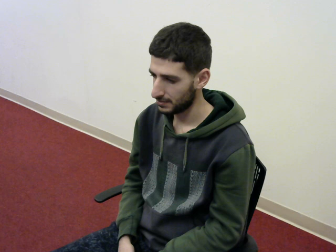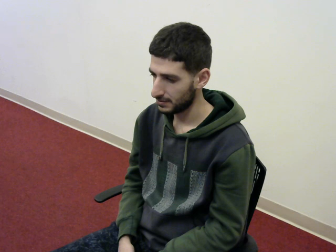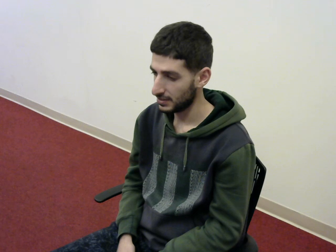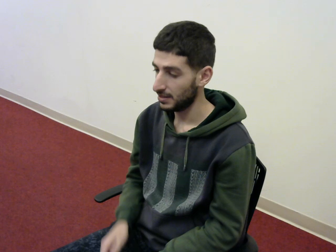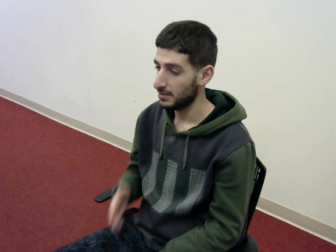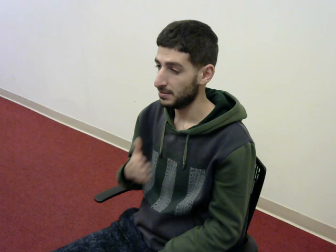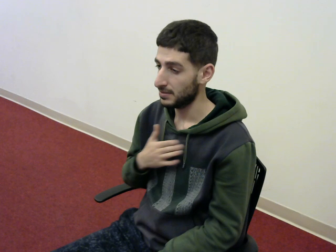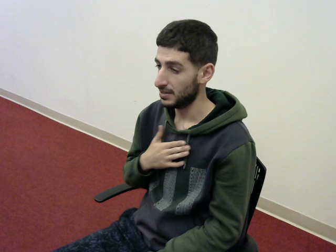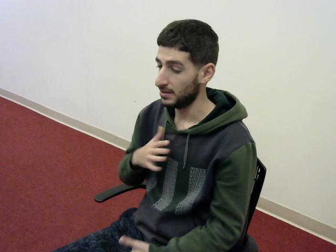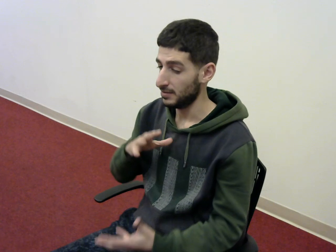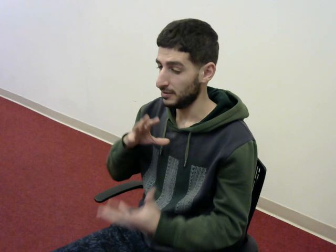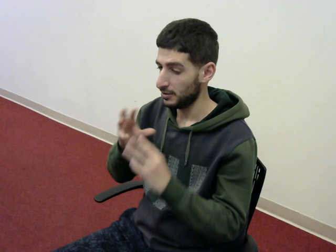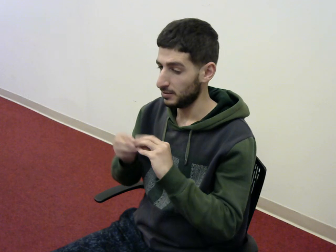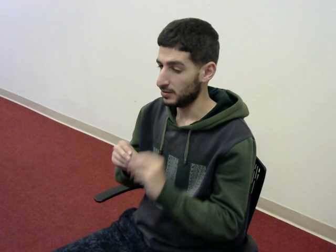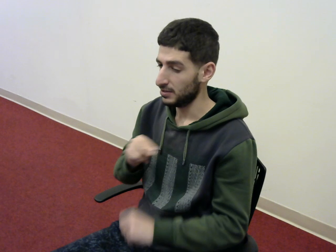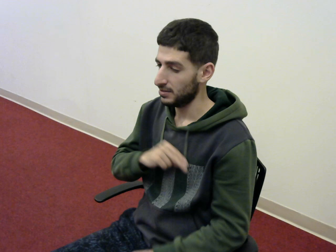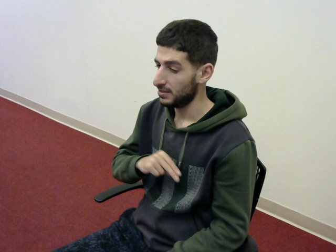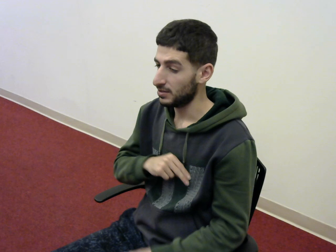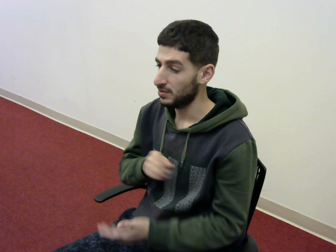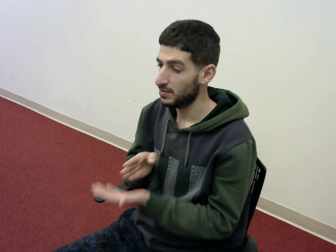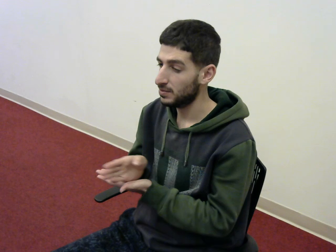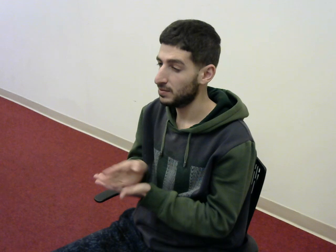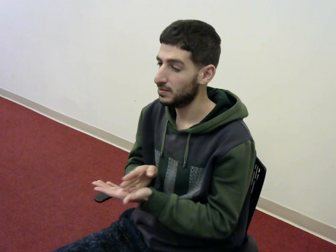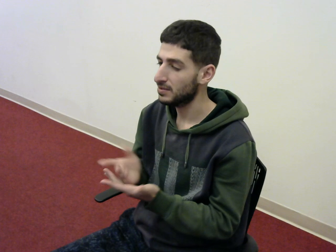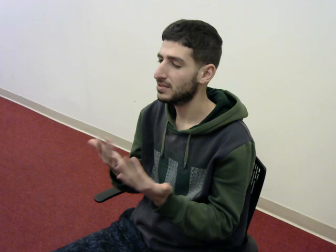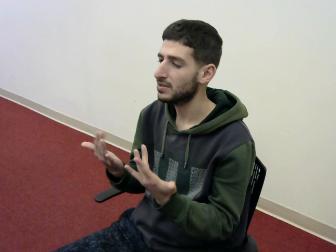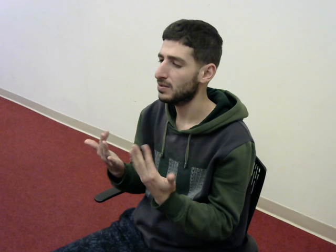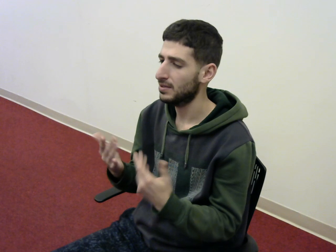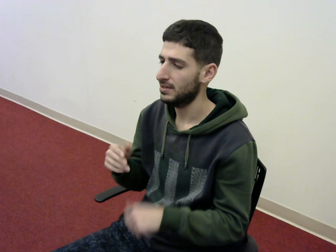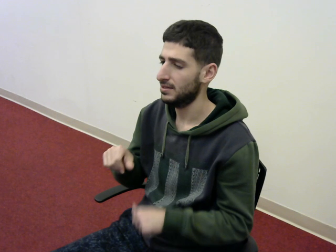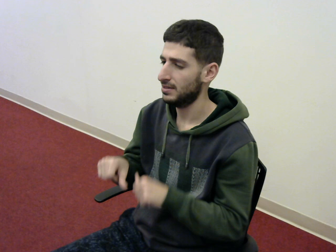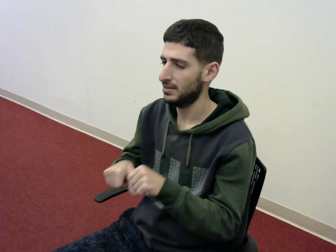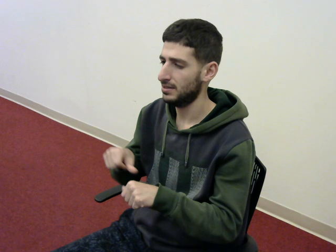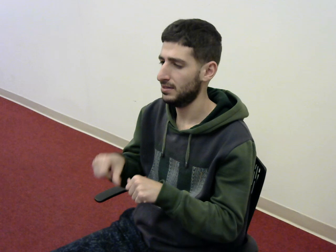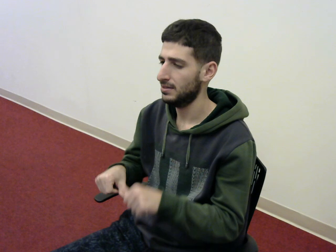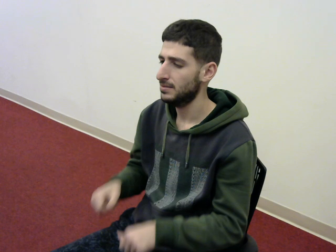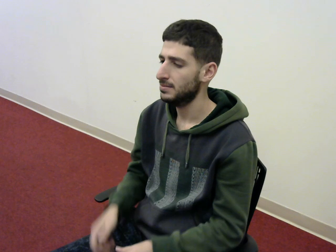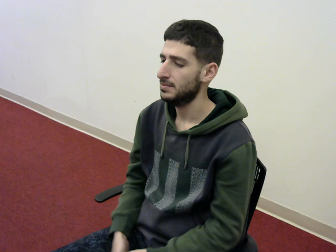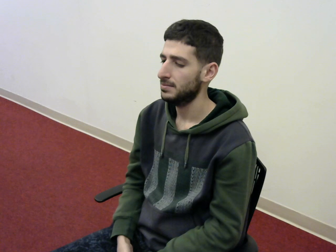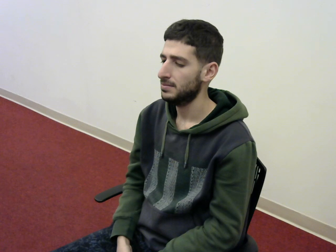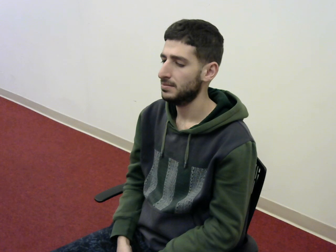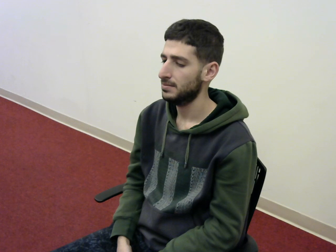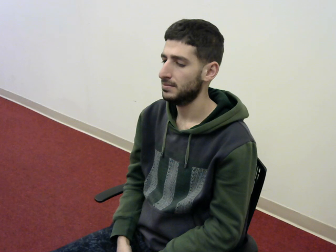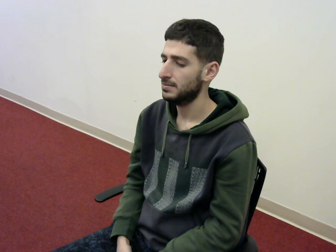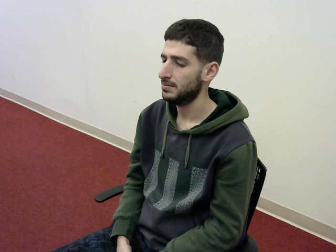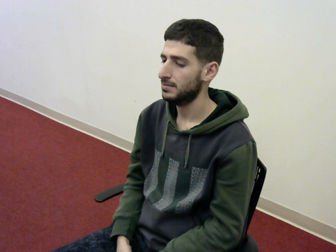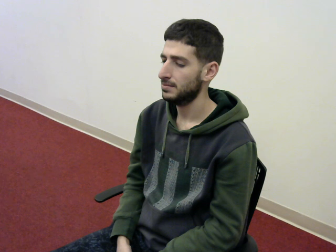Mənim ümumi iş stajım neçə ildir?